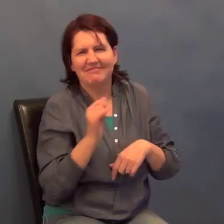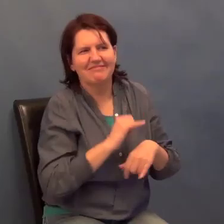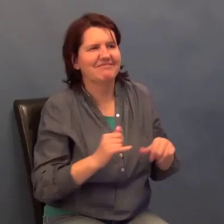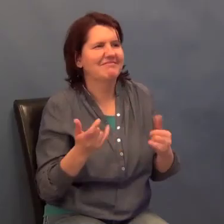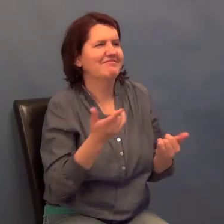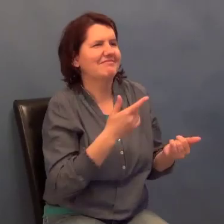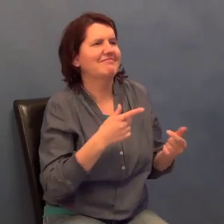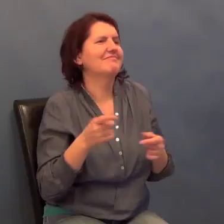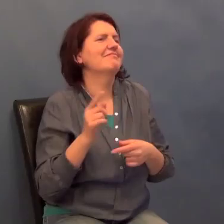Głusi zastanawiają się, [co się dzieje].